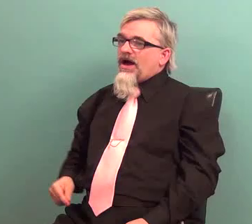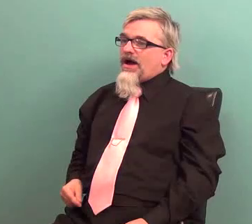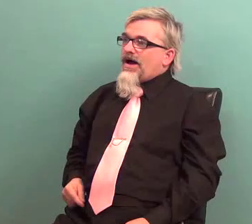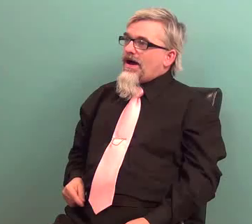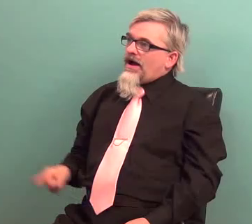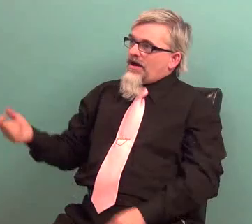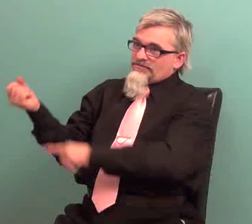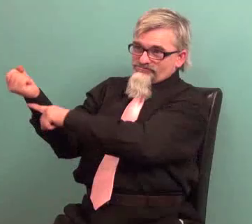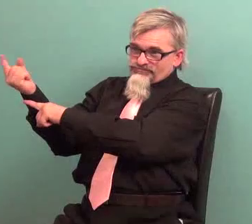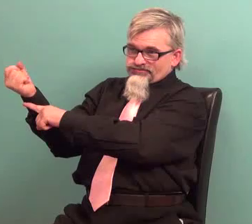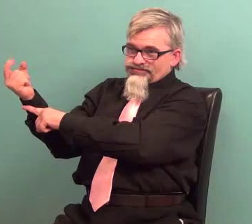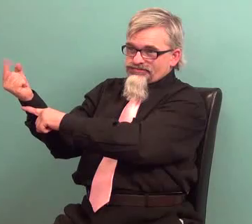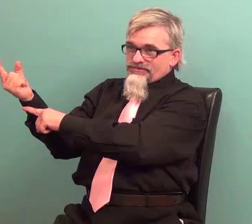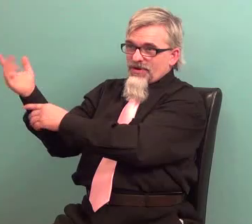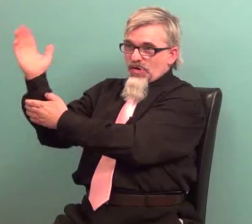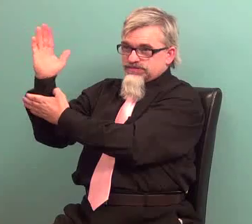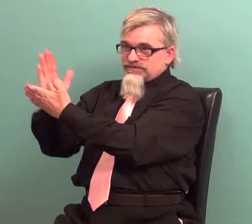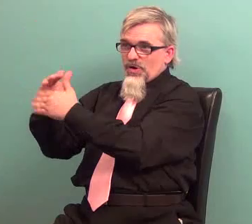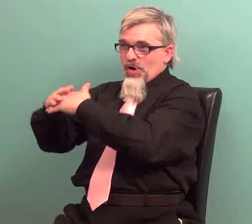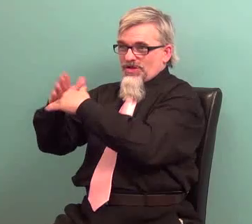Rzuca kamieniami kilka razy i rozbija okna.